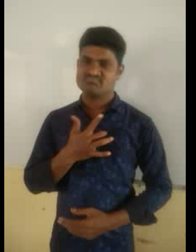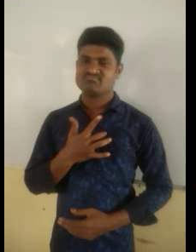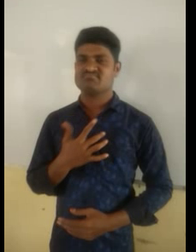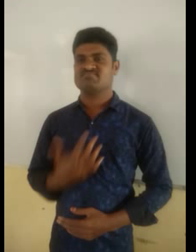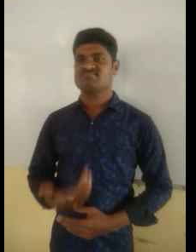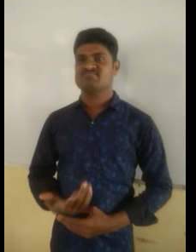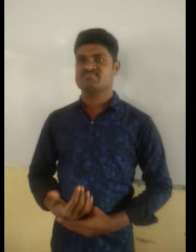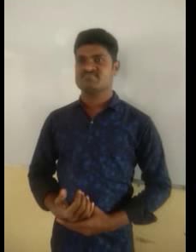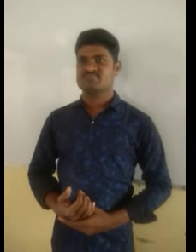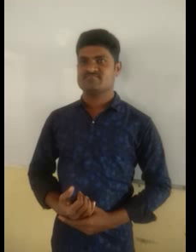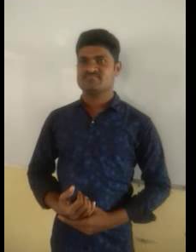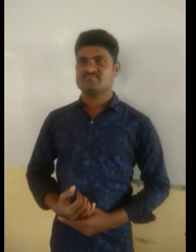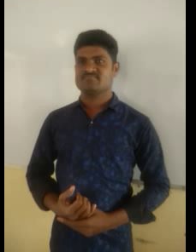i got hurt